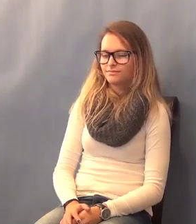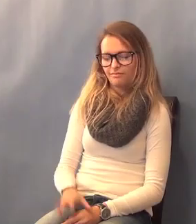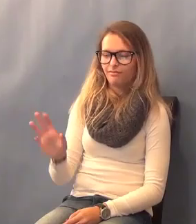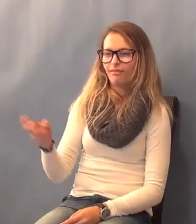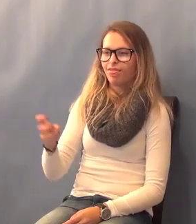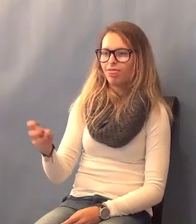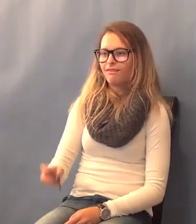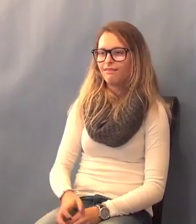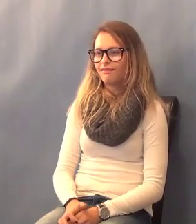Mmm, ciekawe.